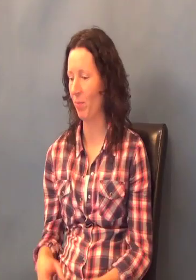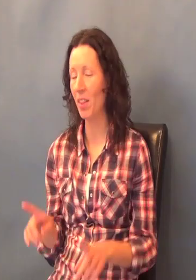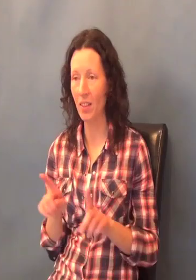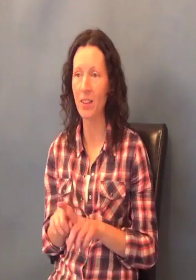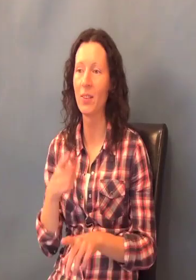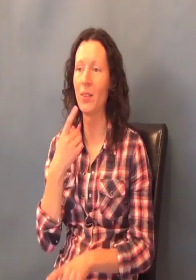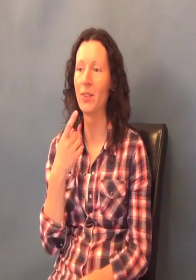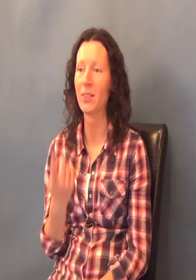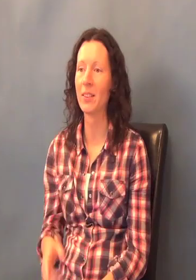Też Olsztyn.